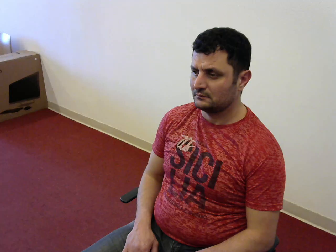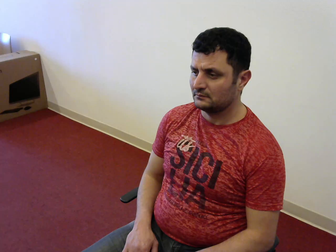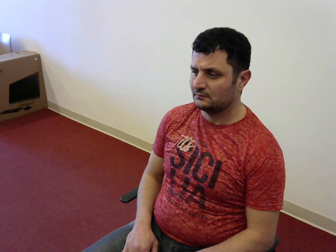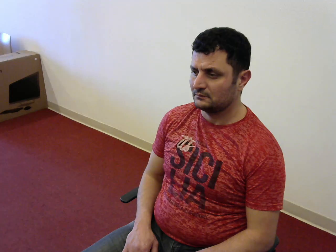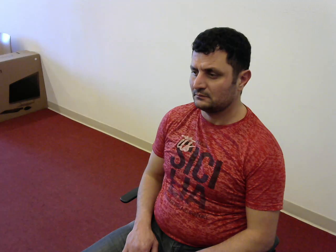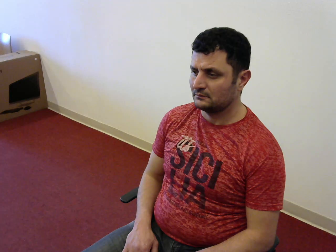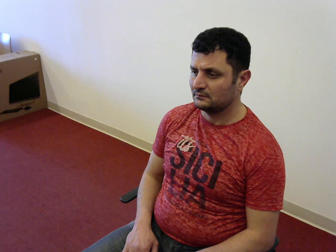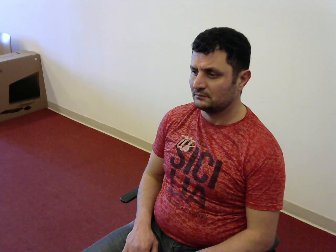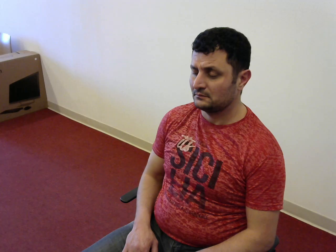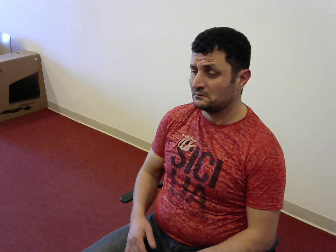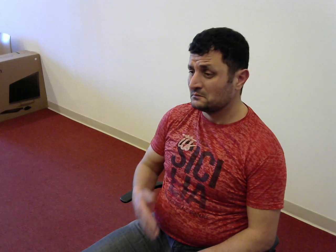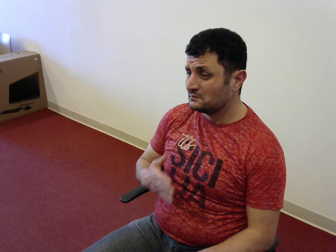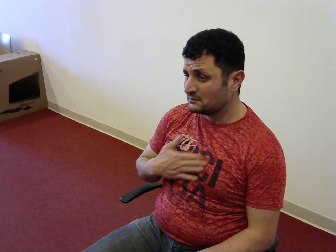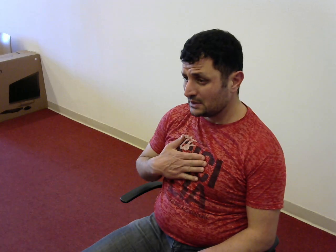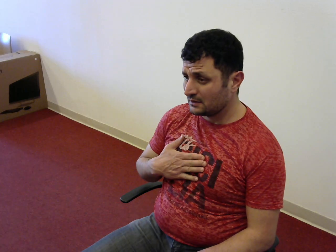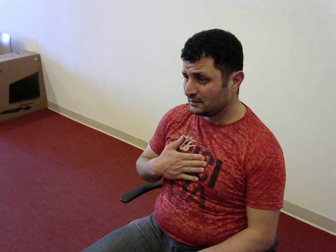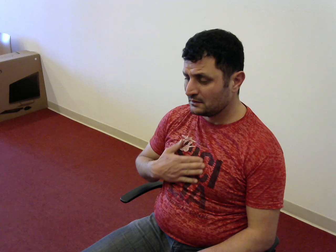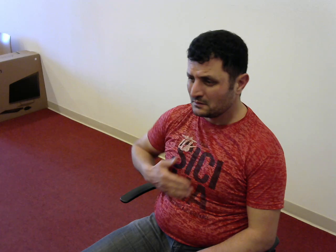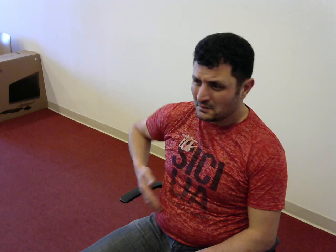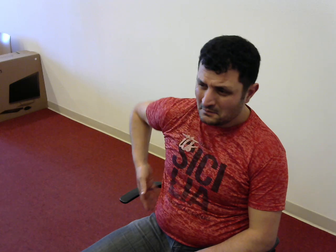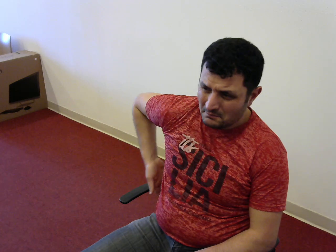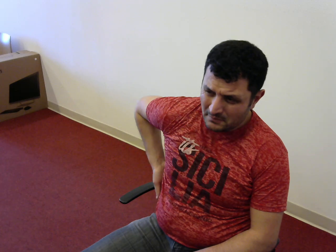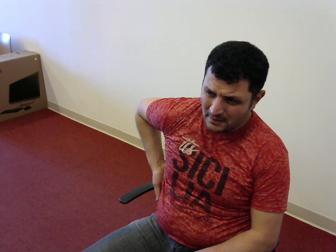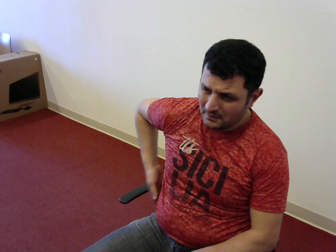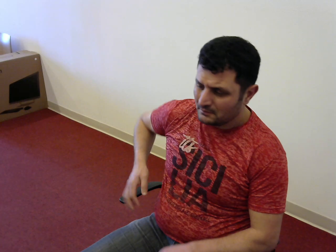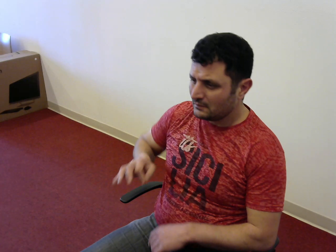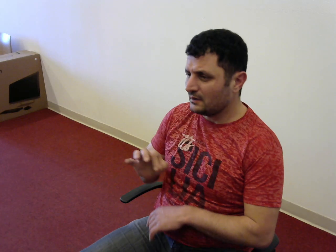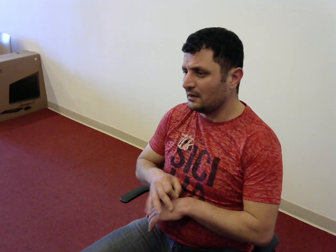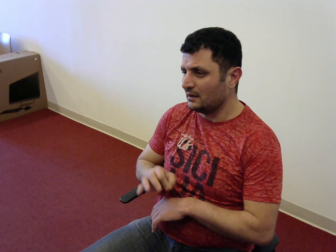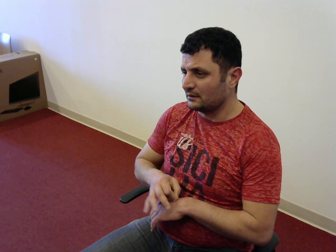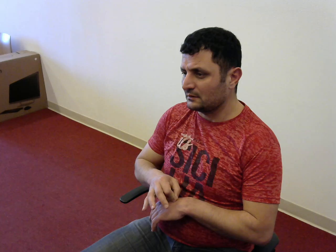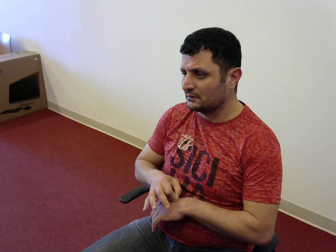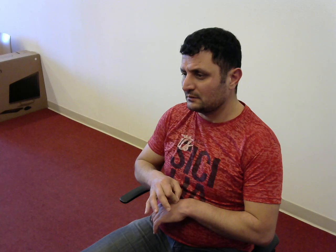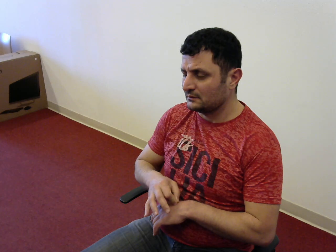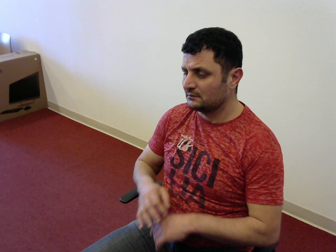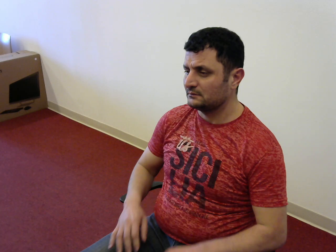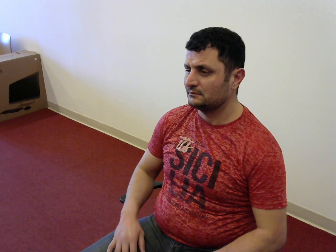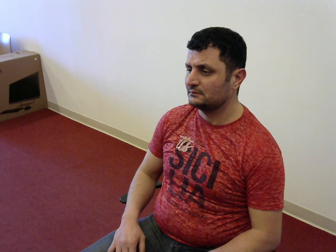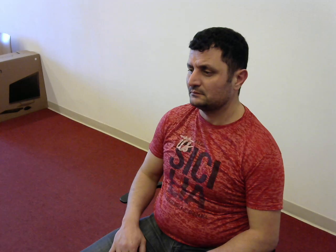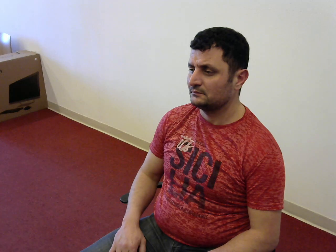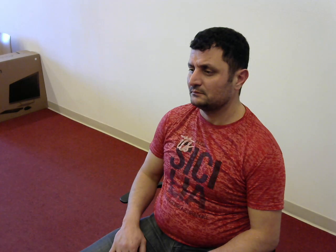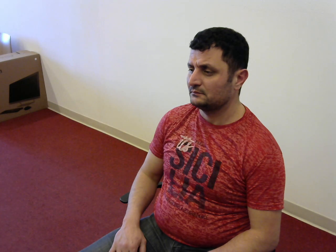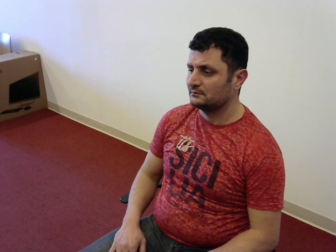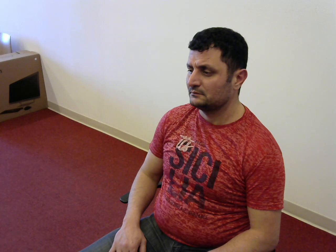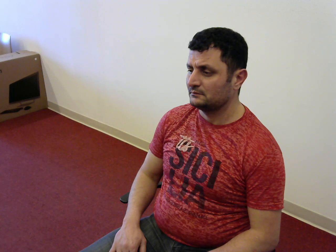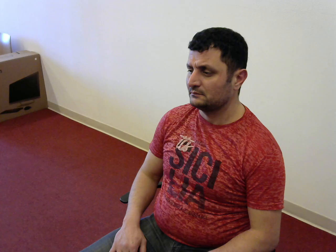Mənim belim ağrıyır